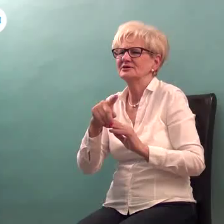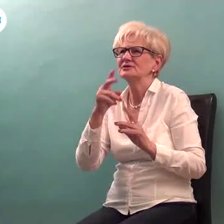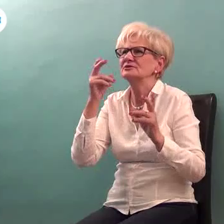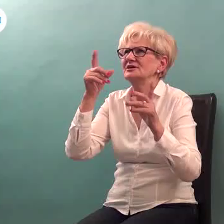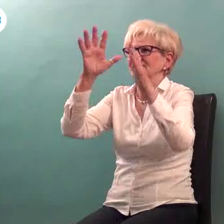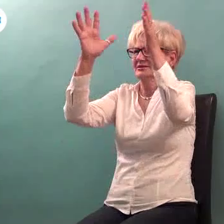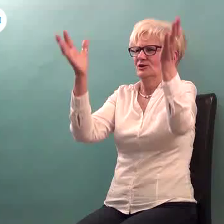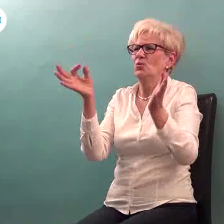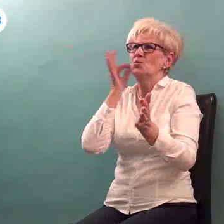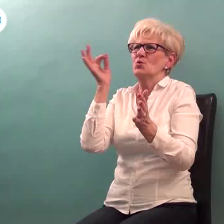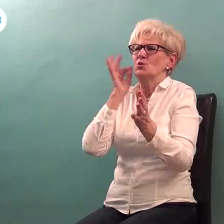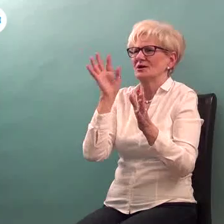Na drzewie wisi duży ul dzikich pszczół.